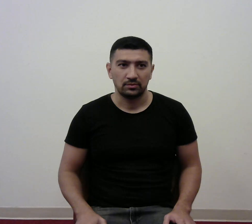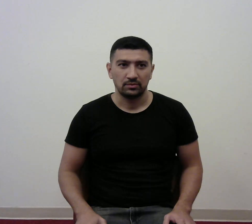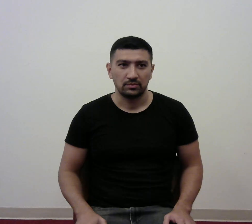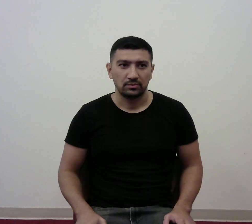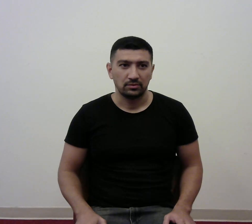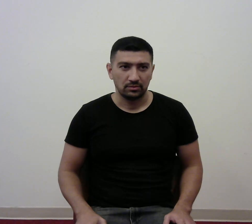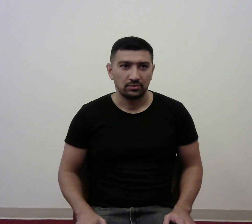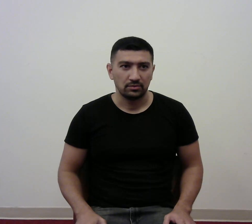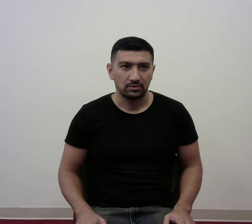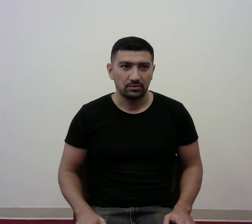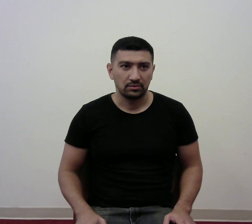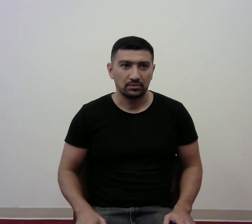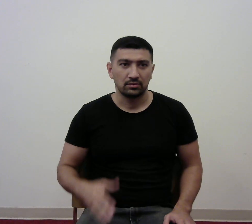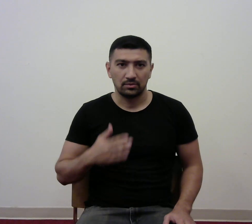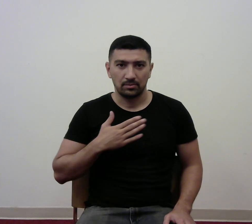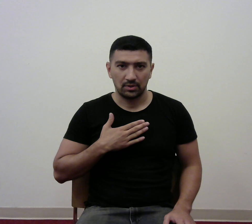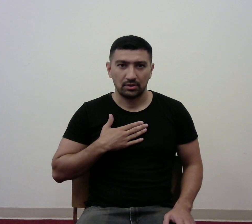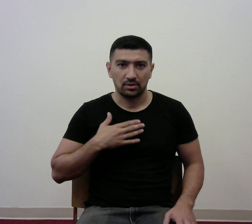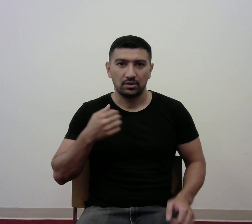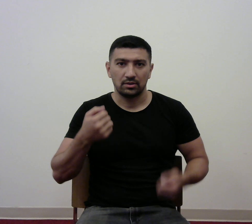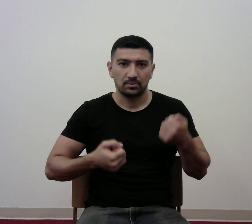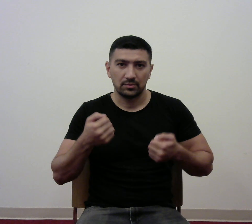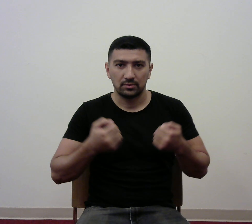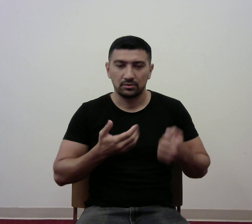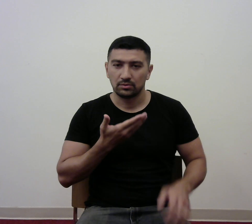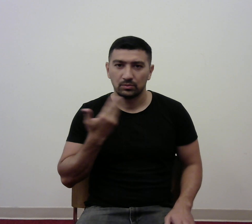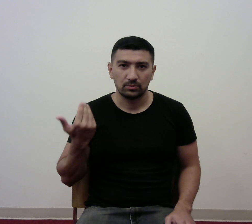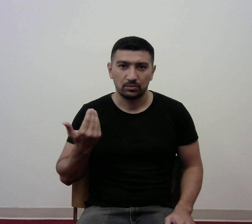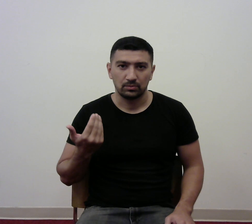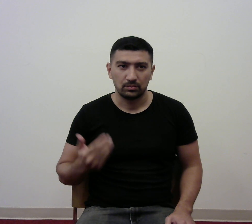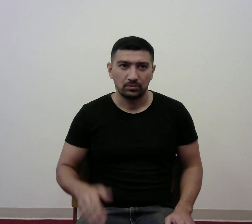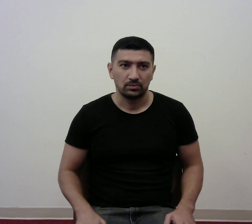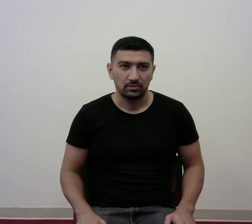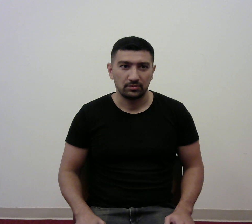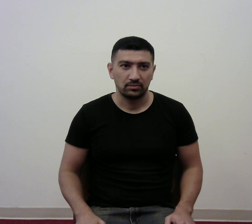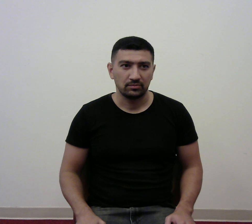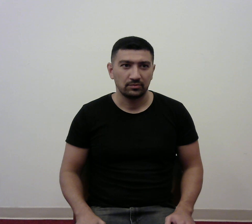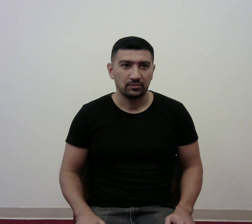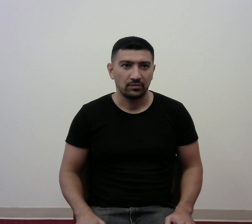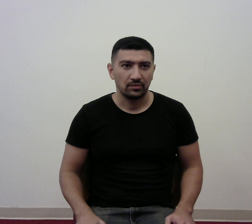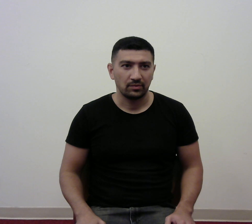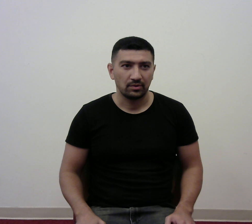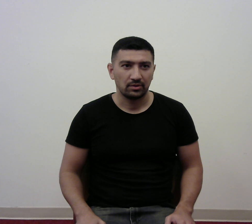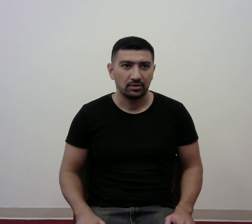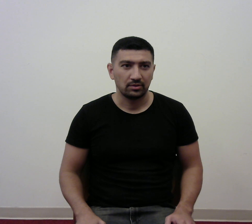Mənim avtomobilim yoxdur